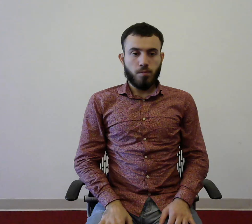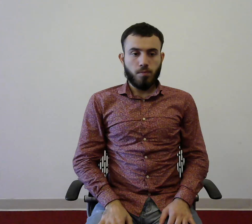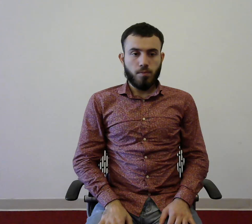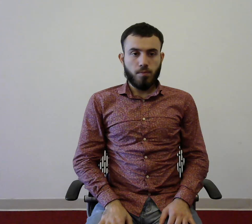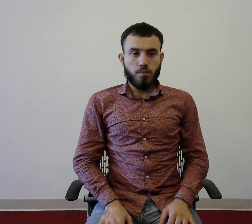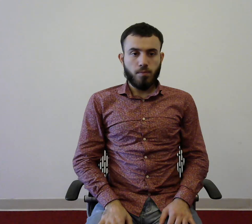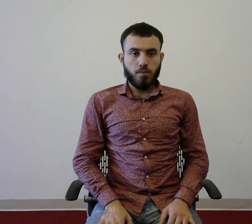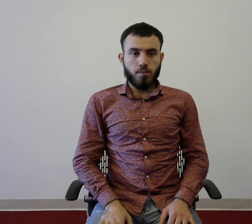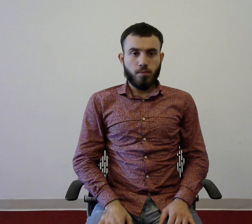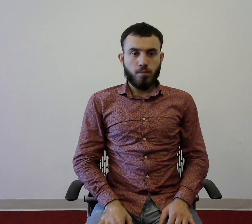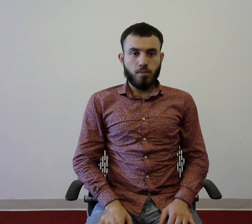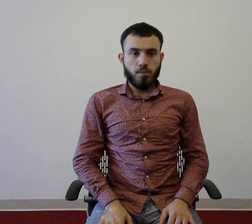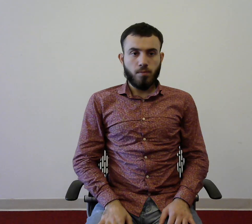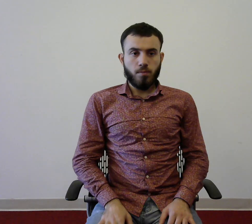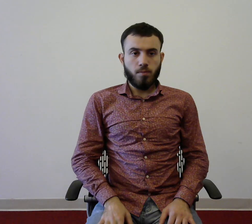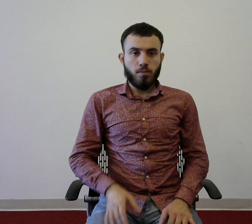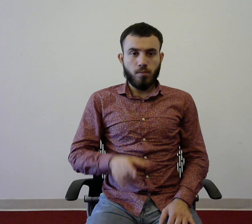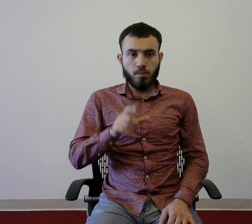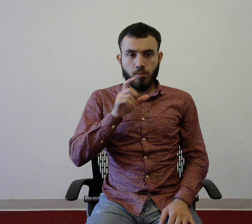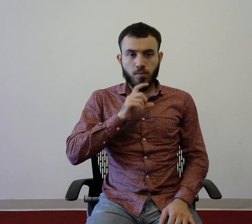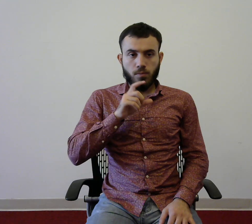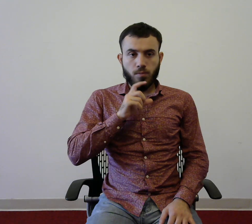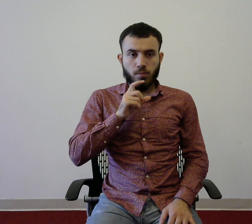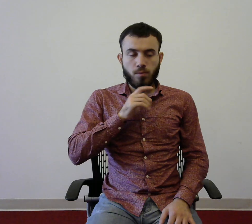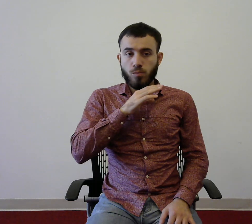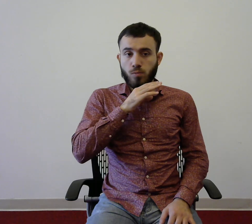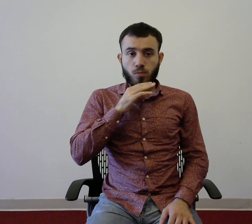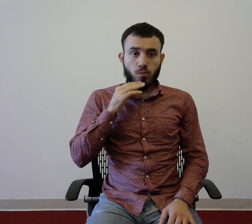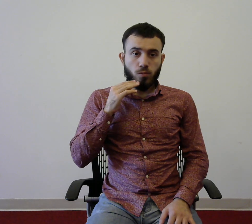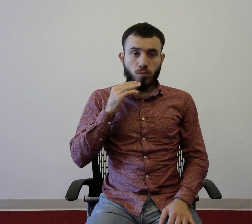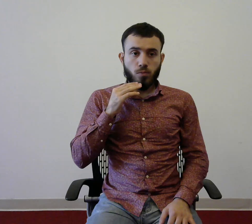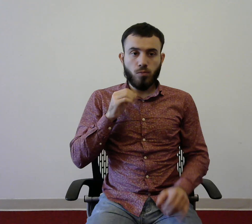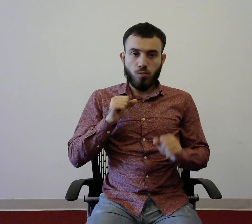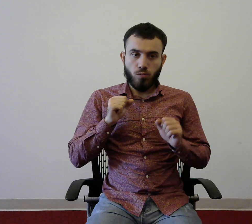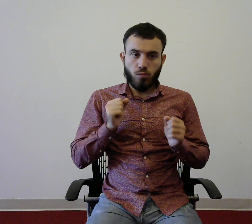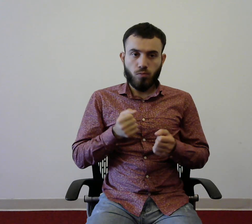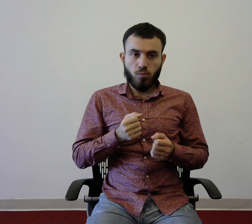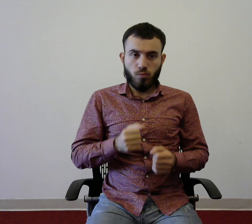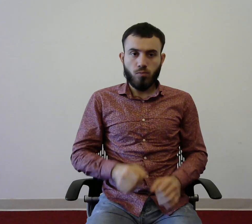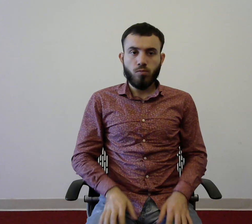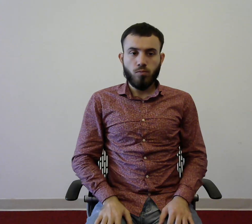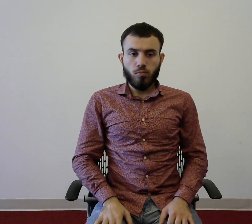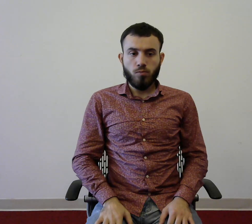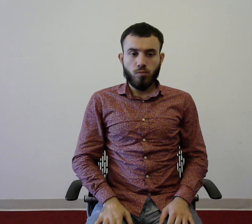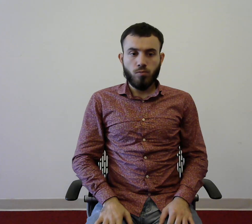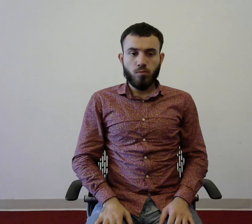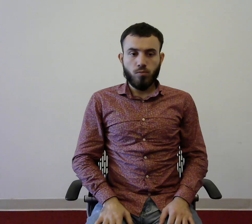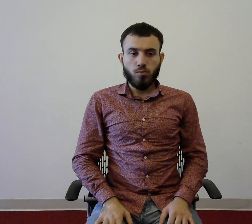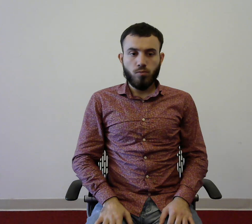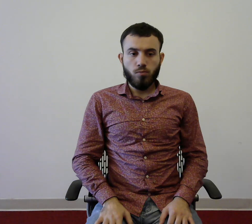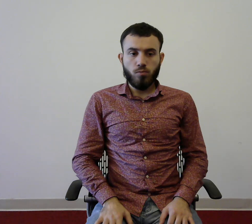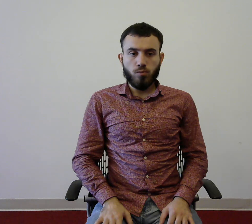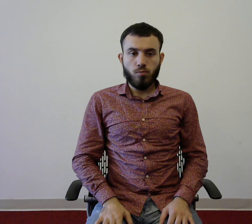Dondurma çox soyuqdur